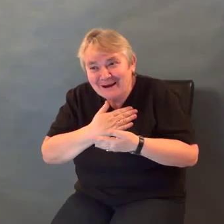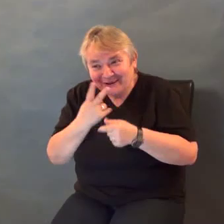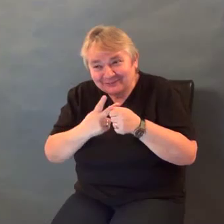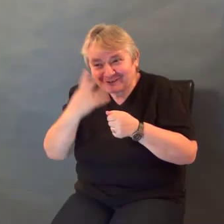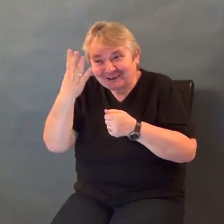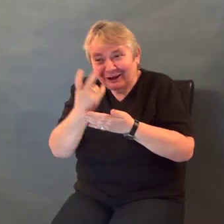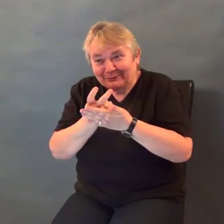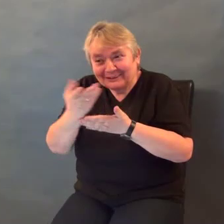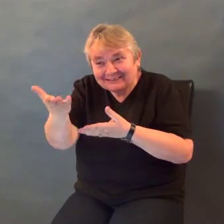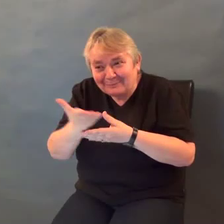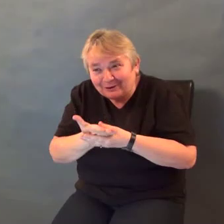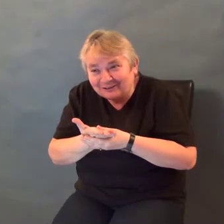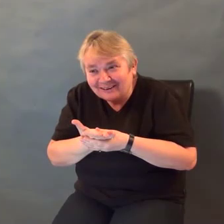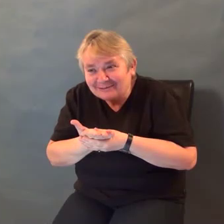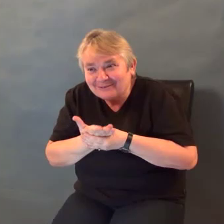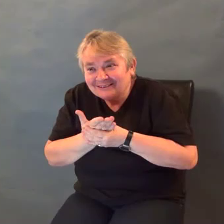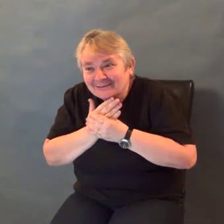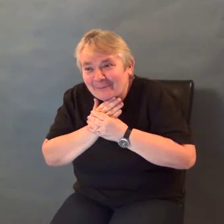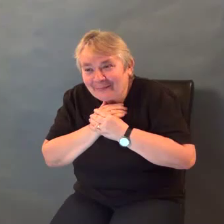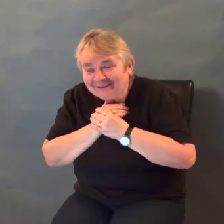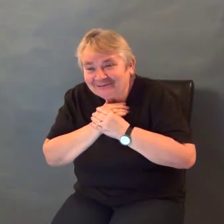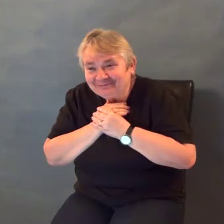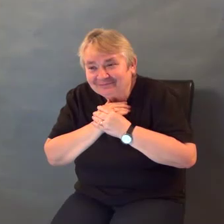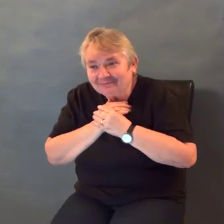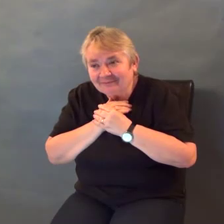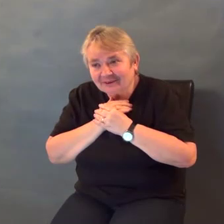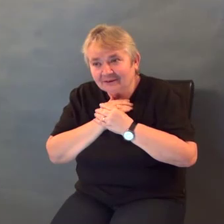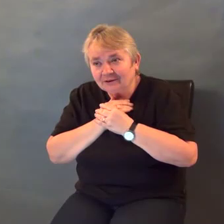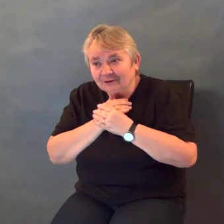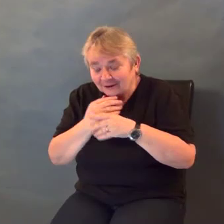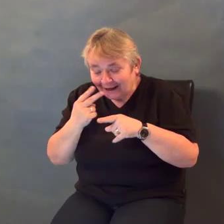Mam wolne dwudziestego czwartego lutego, zapraszam cię.